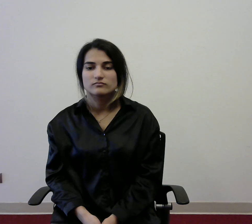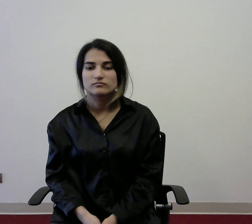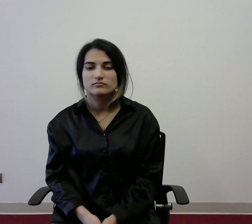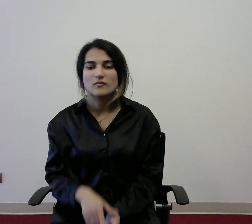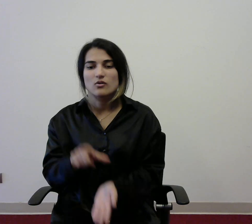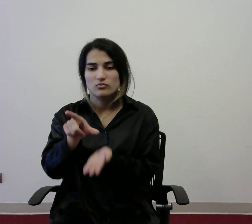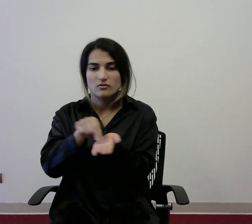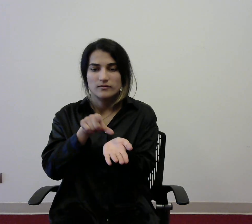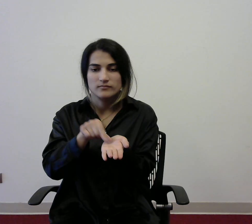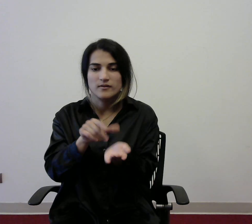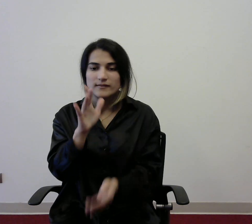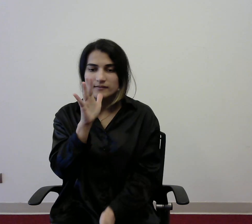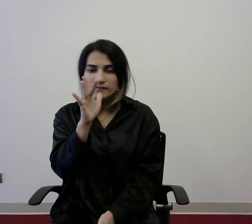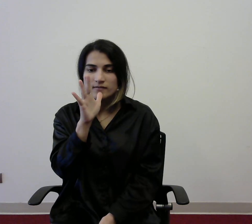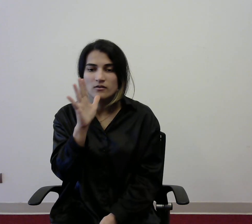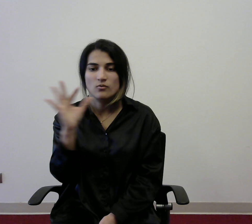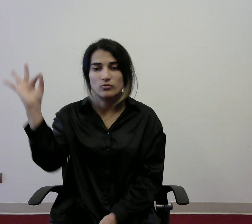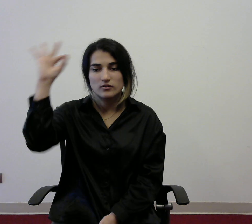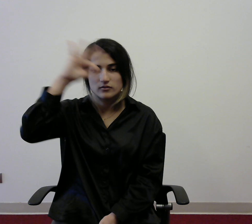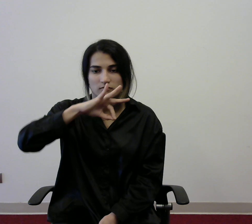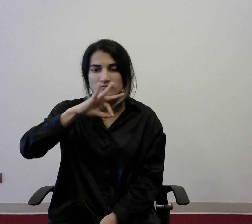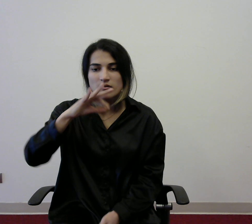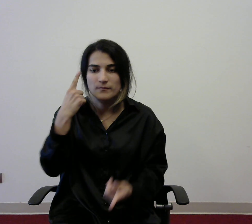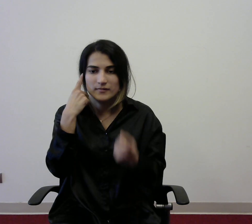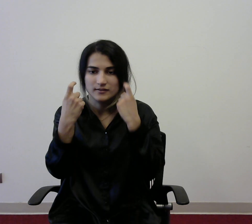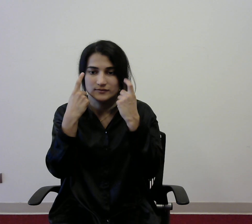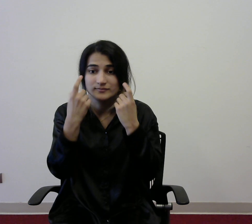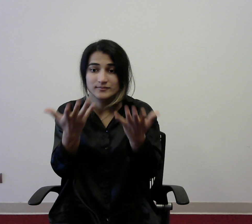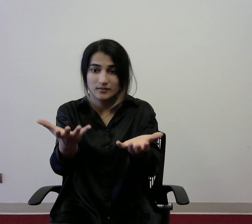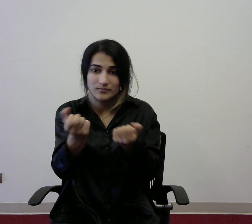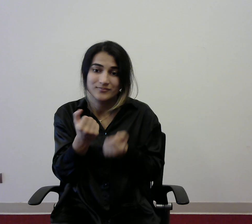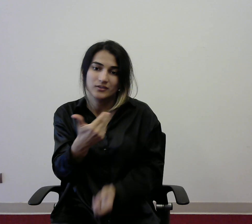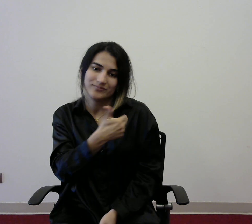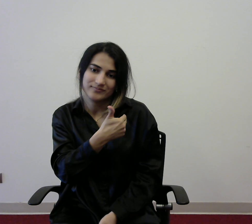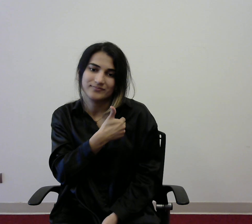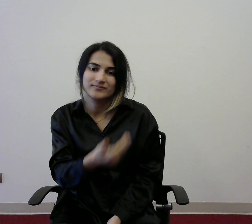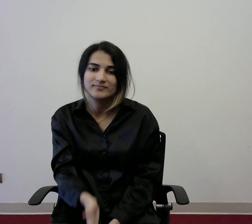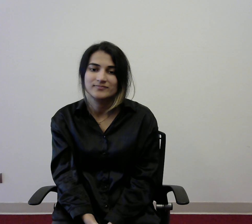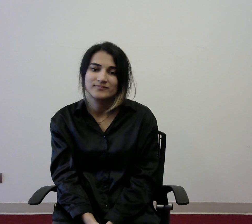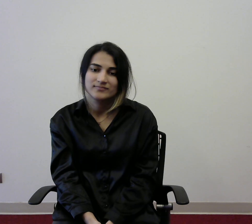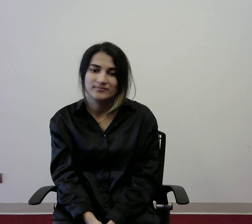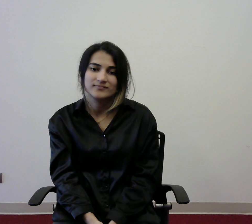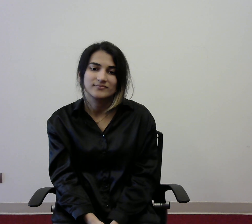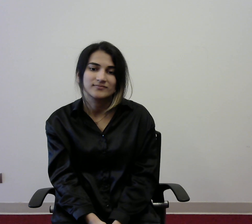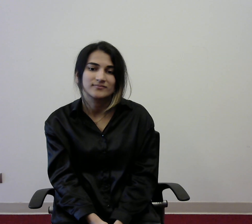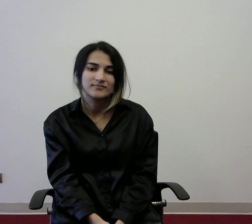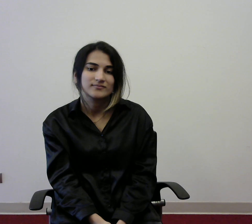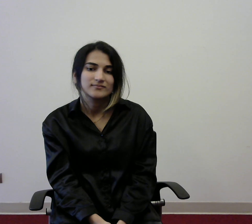Pensiya yaşı haqqında məlumat almaq istəyirəm